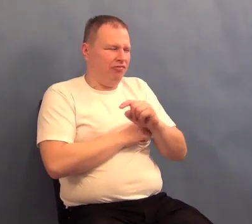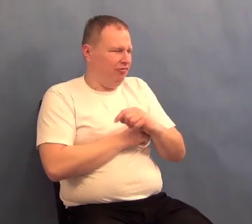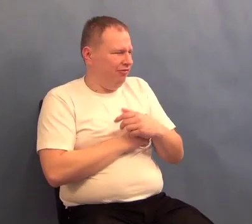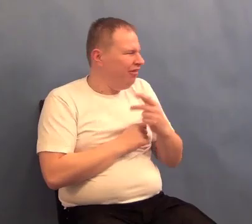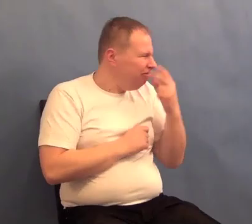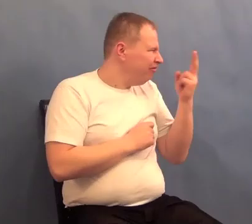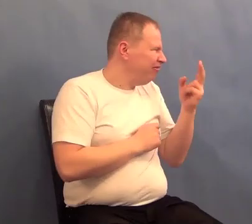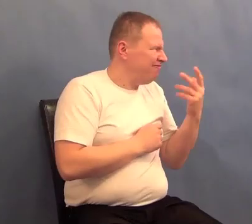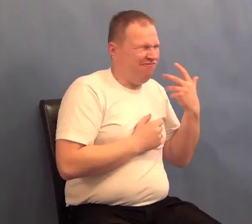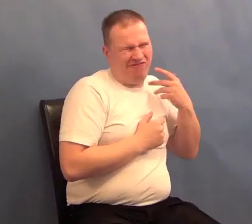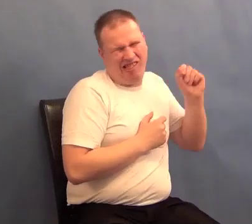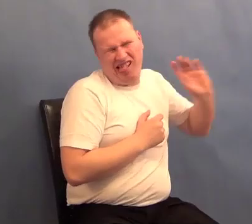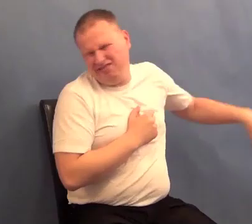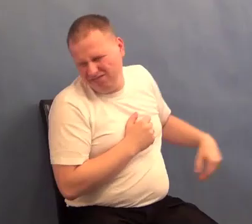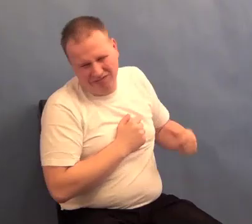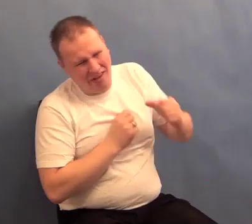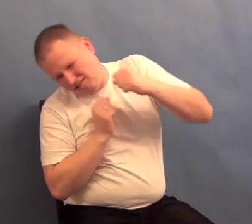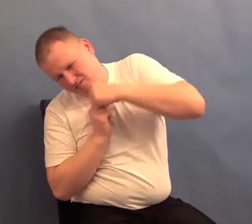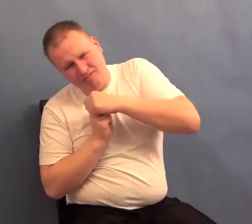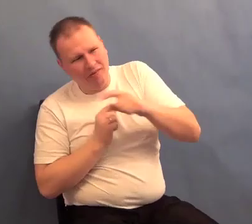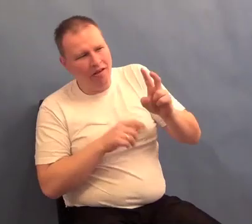Myszka Miki patrzy na zegara i olewa go, kładzie się przewracając na bok.